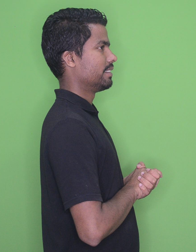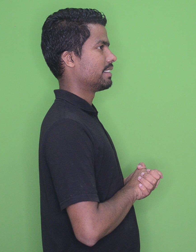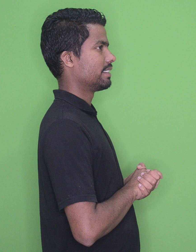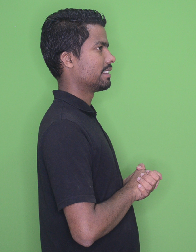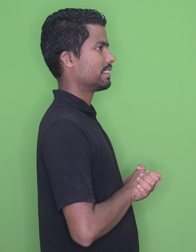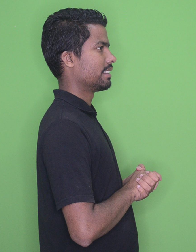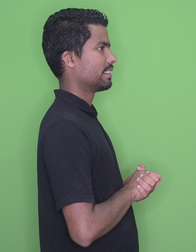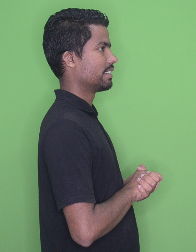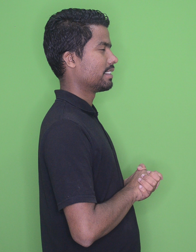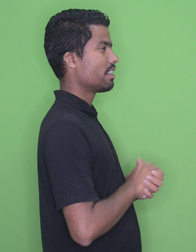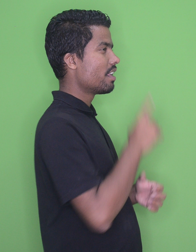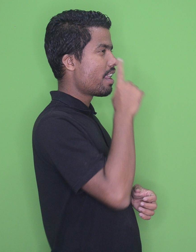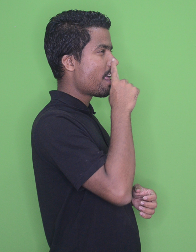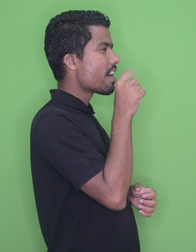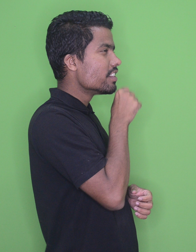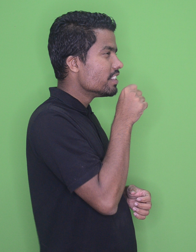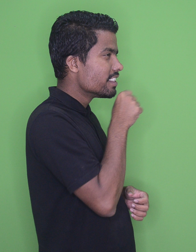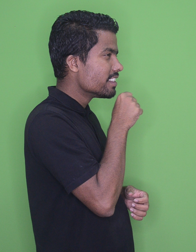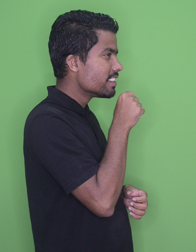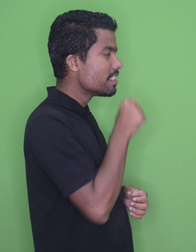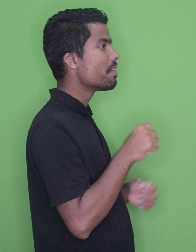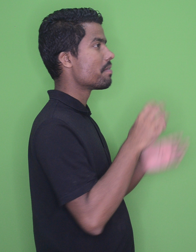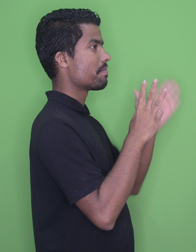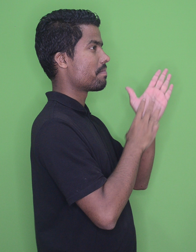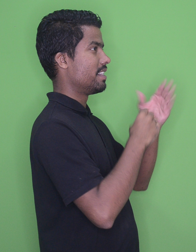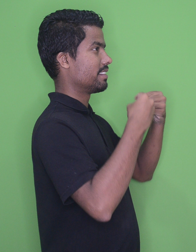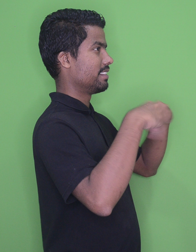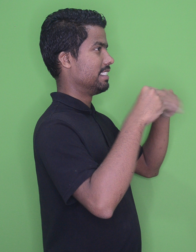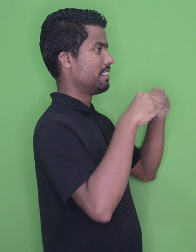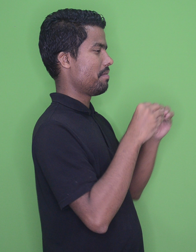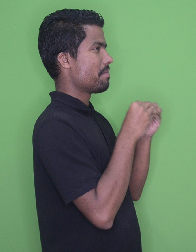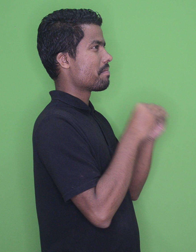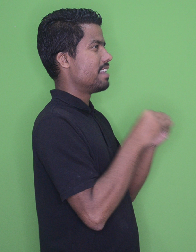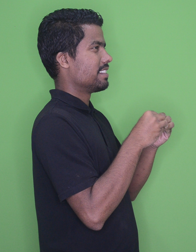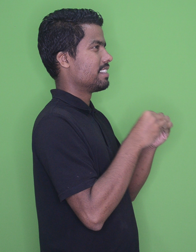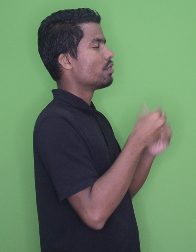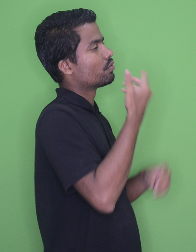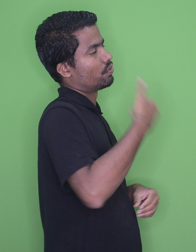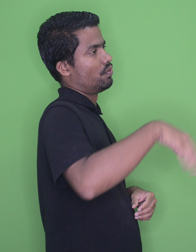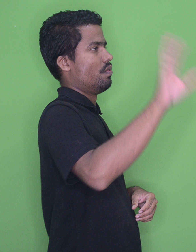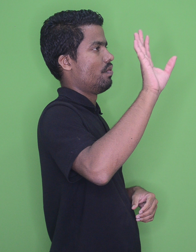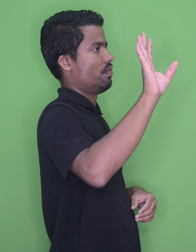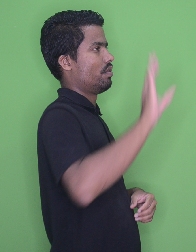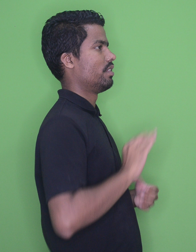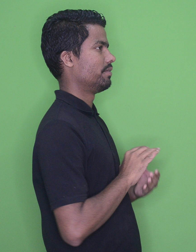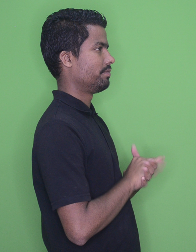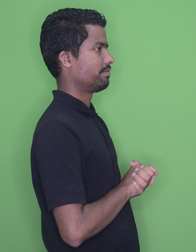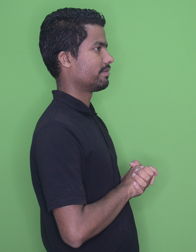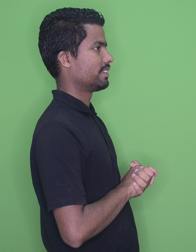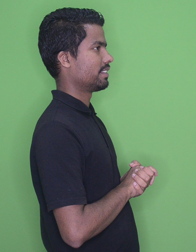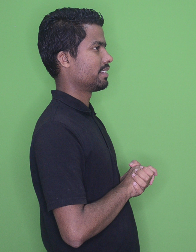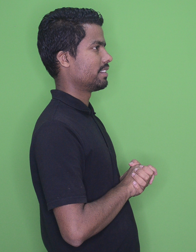Grand mother is going to market